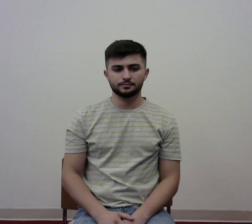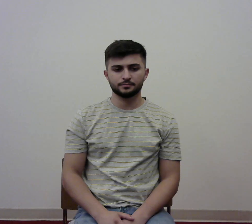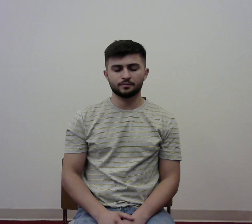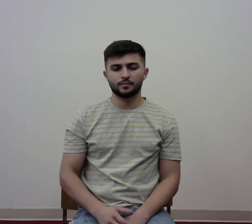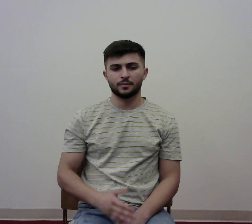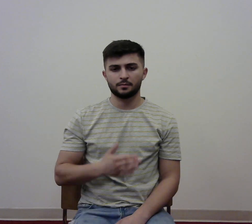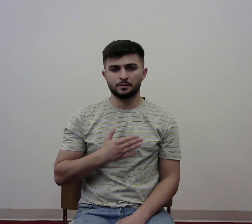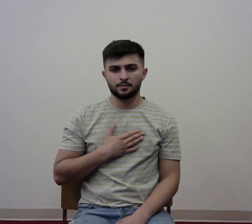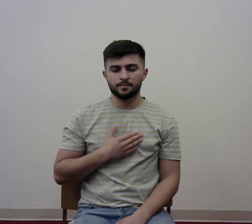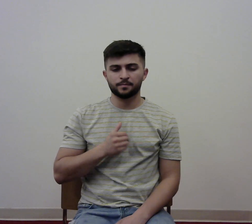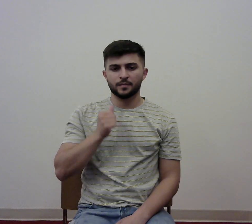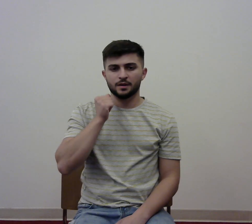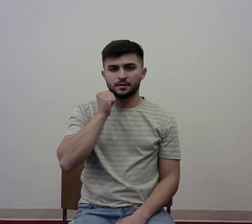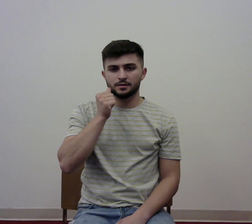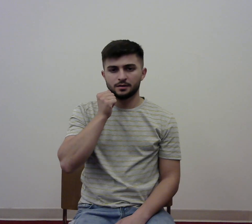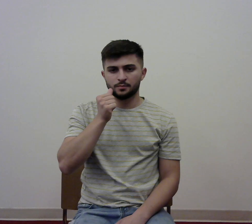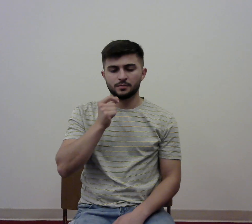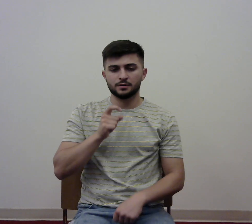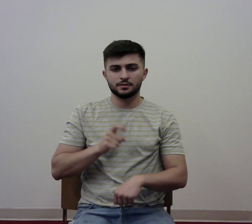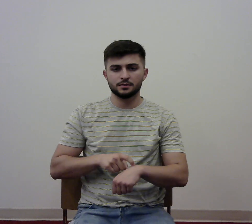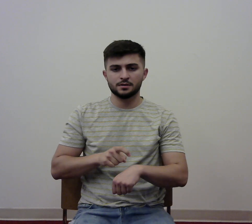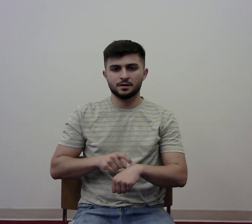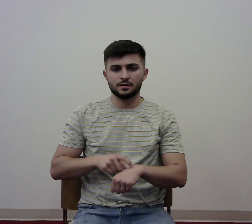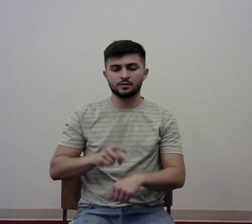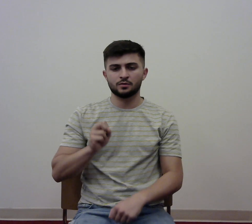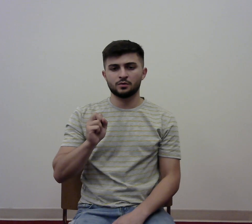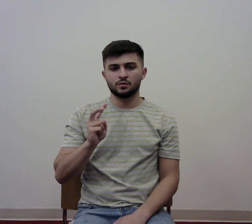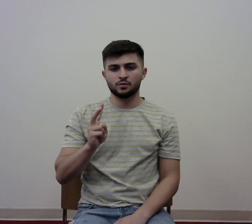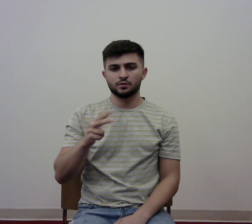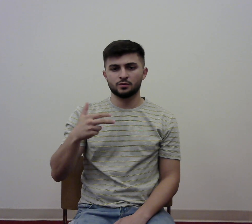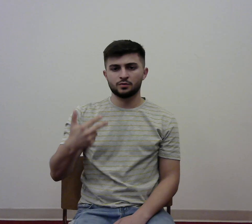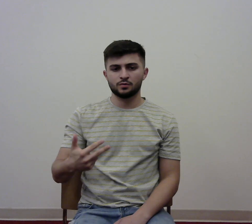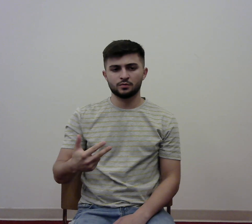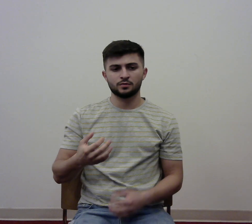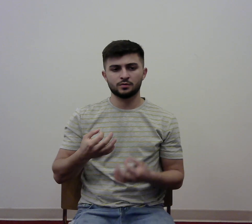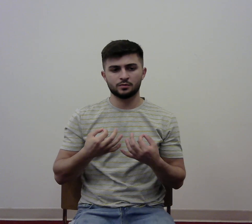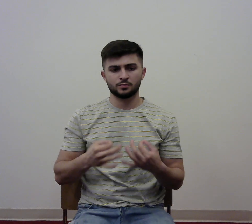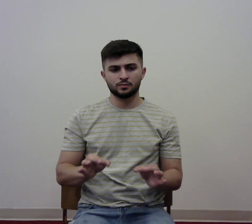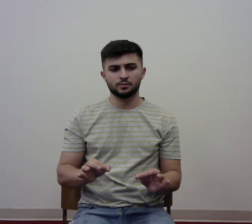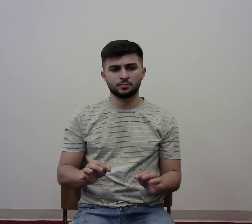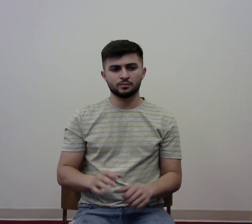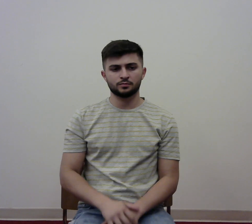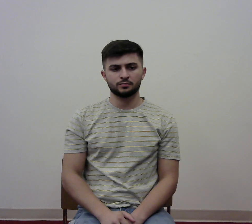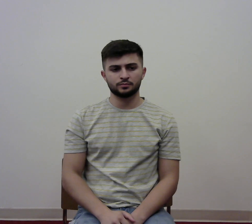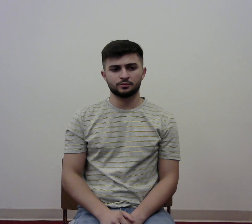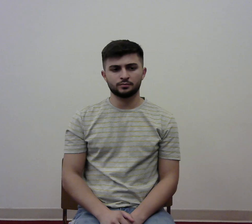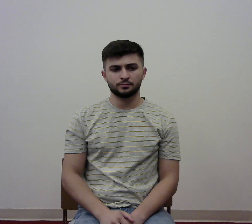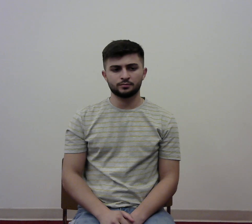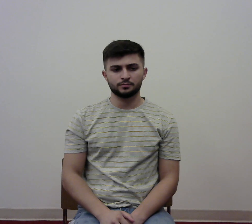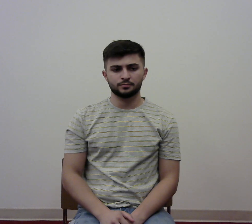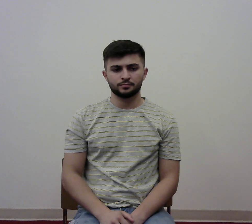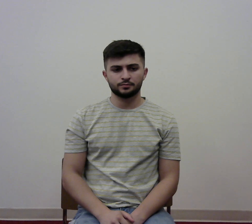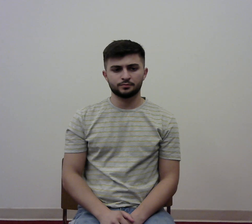Mən sabah saat birin yarısı boşam